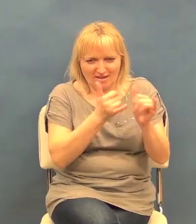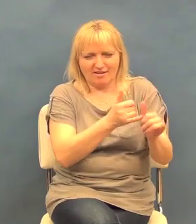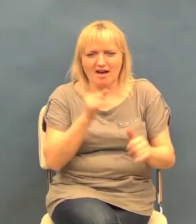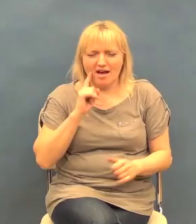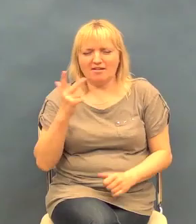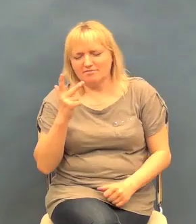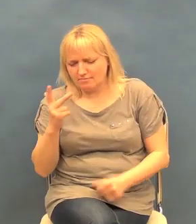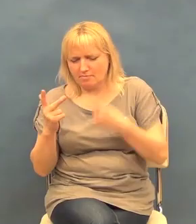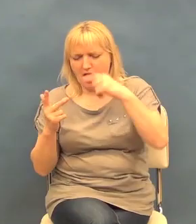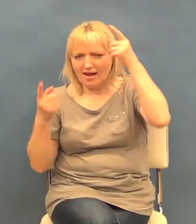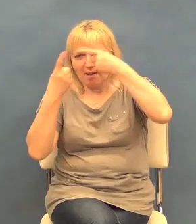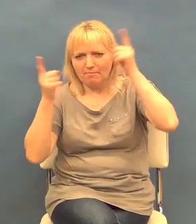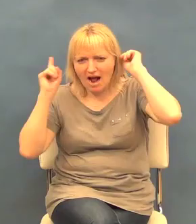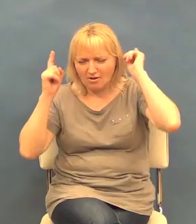A ci trzej chłopcy zauważają leżący kapelusz.